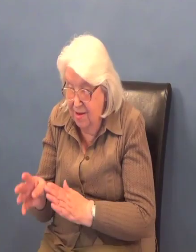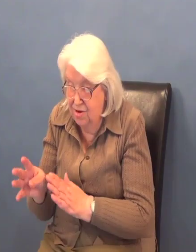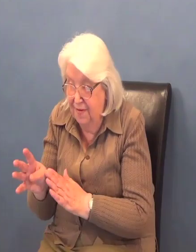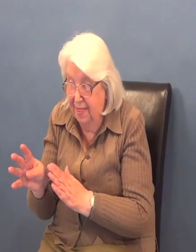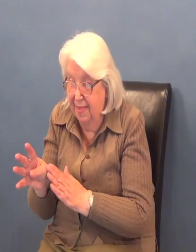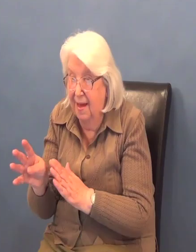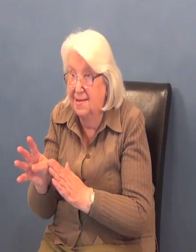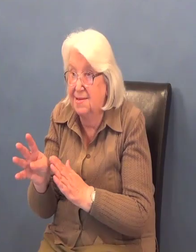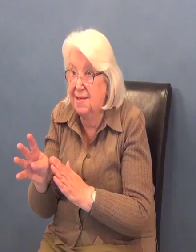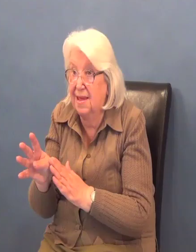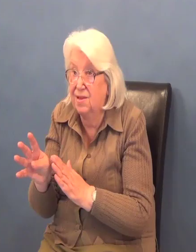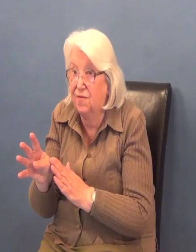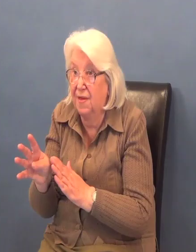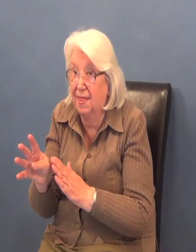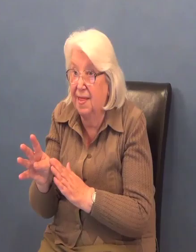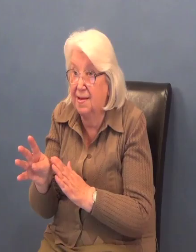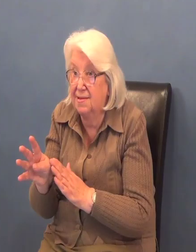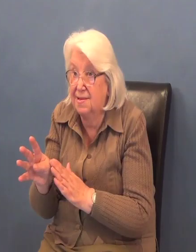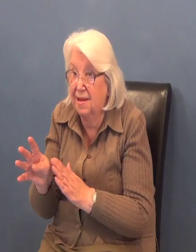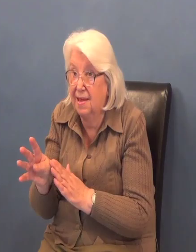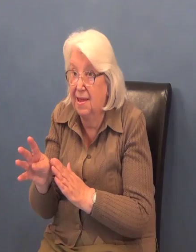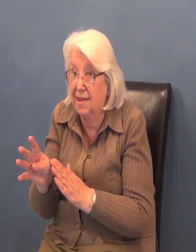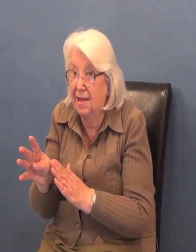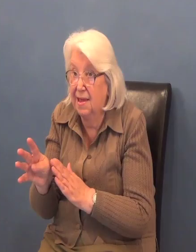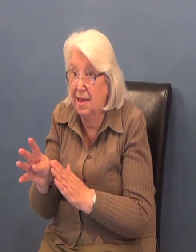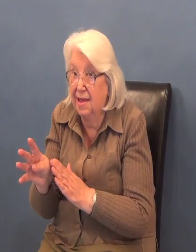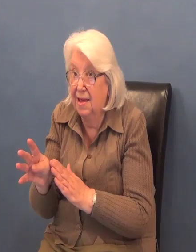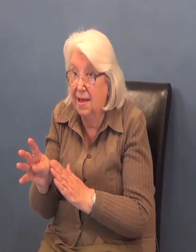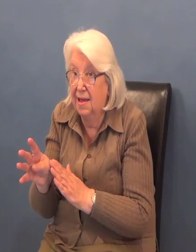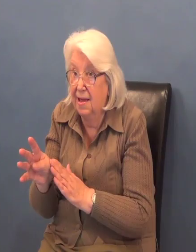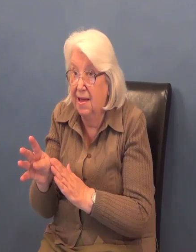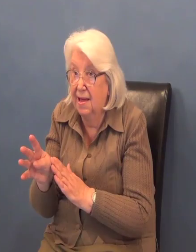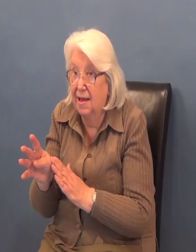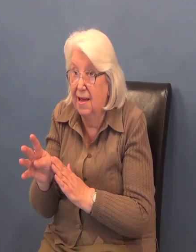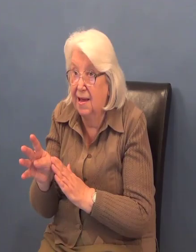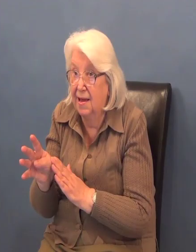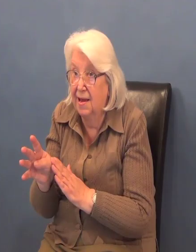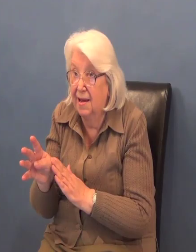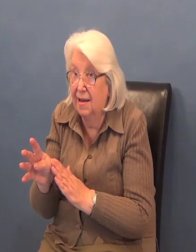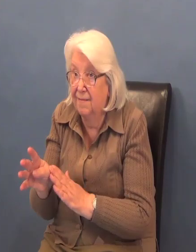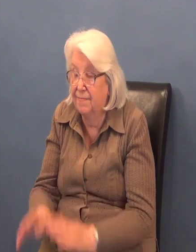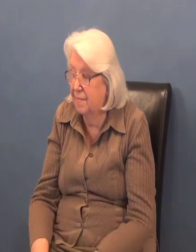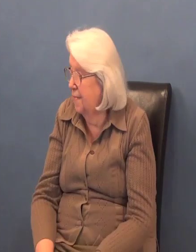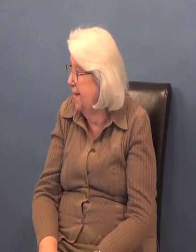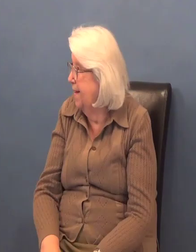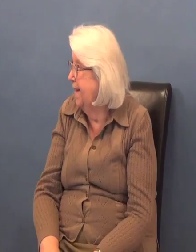Dziewiętnasty?